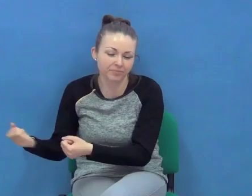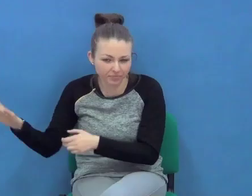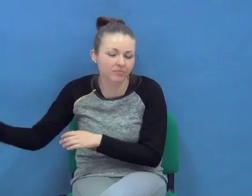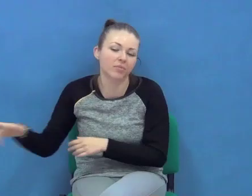Zostawmy to.